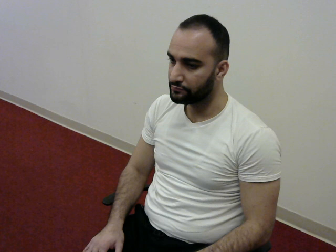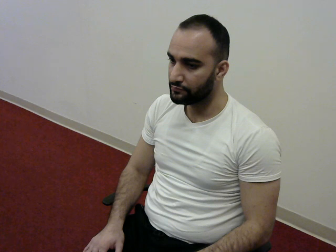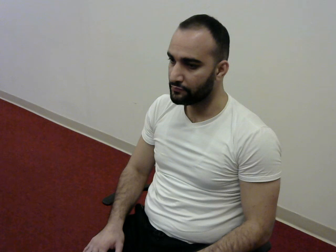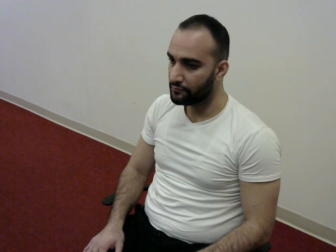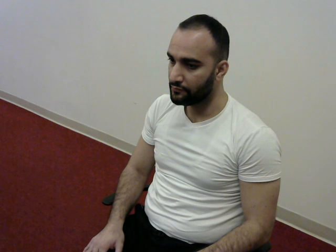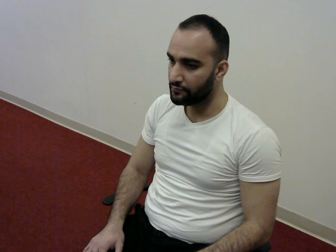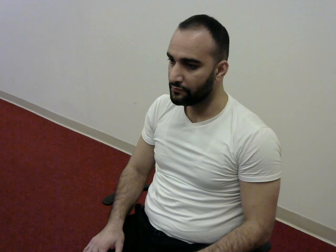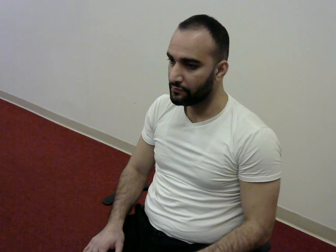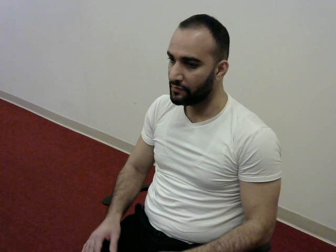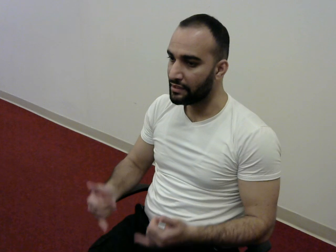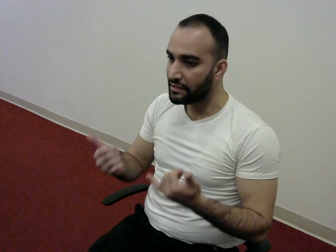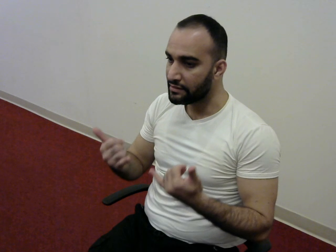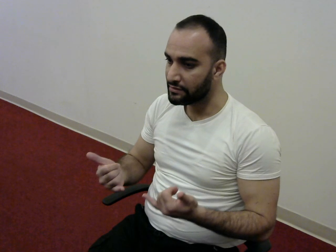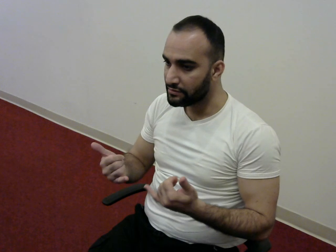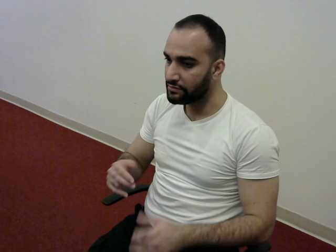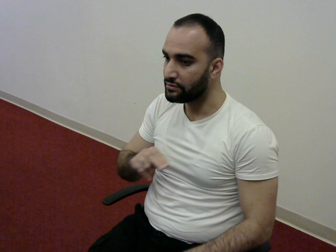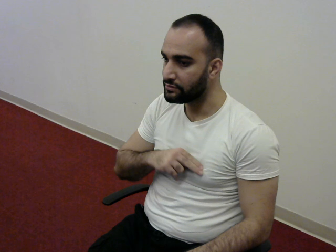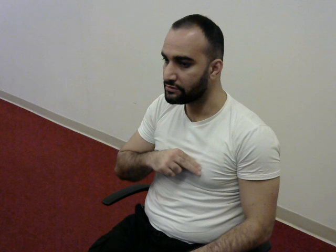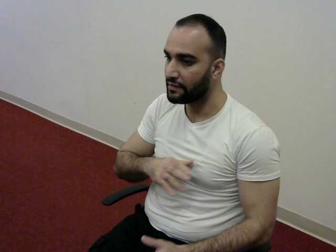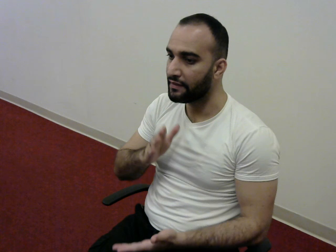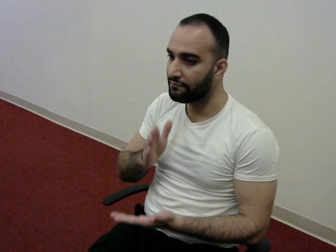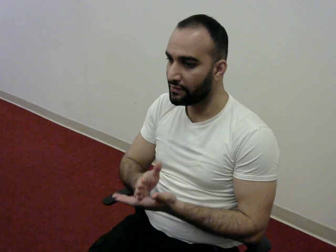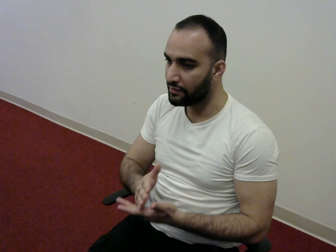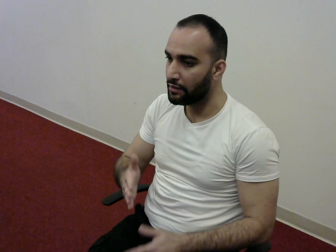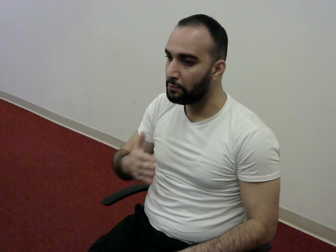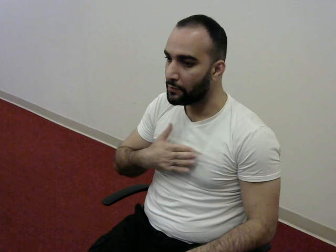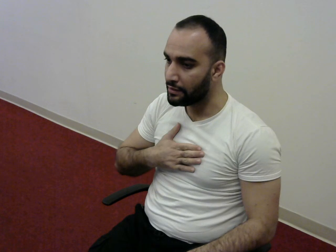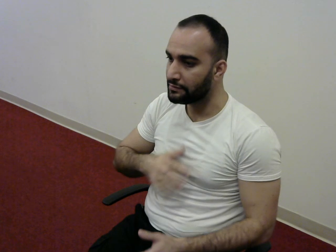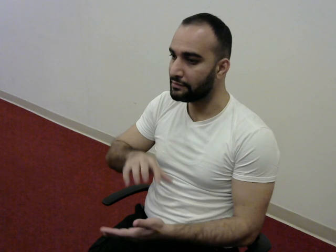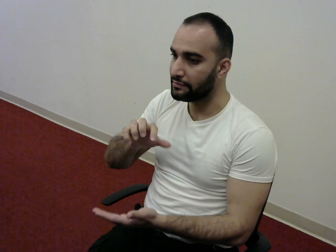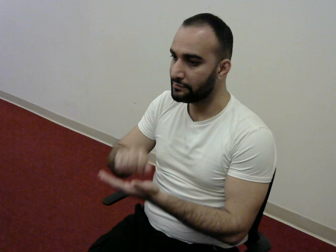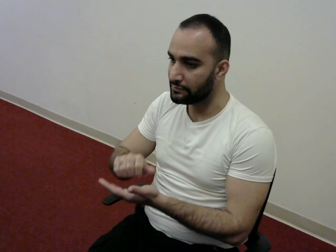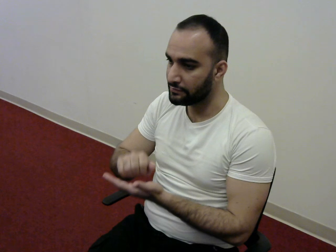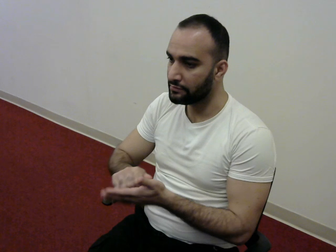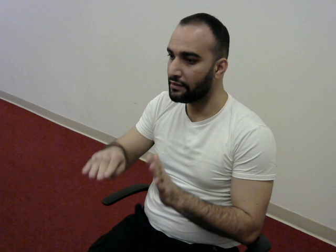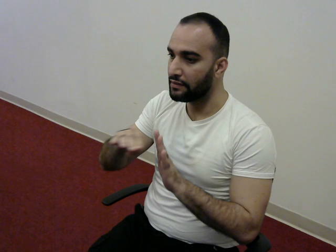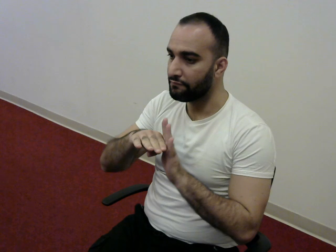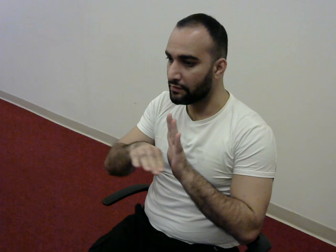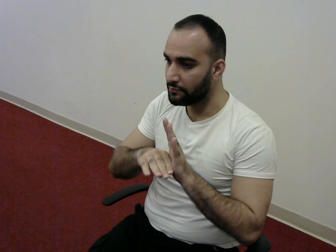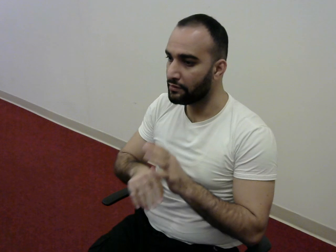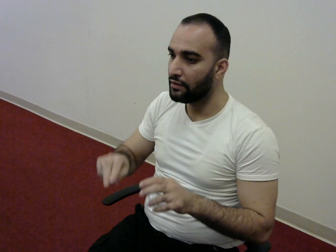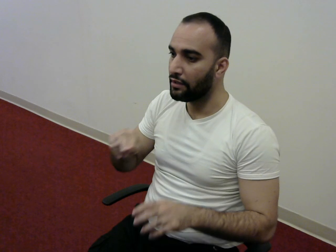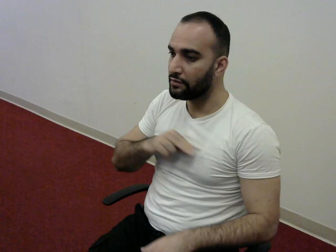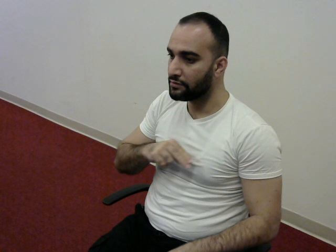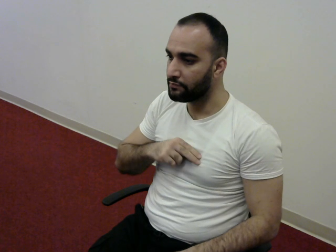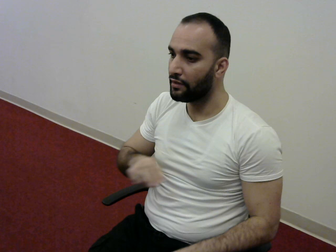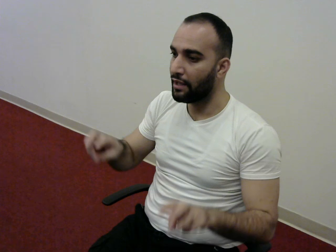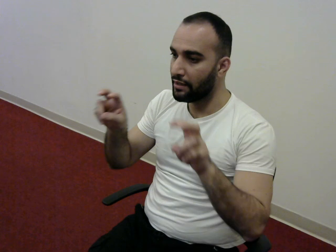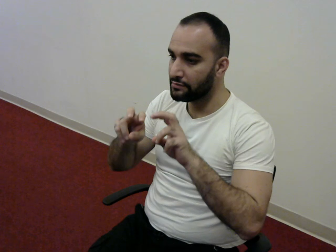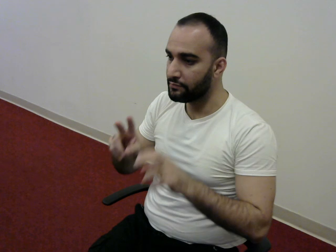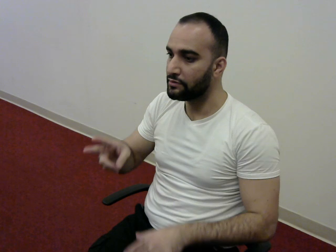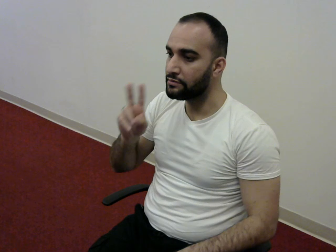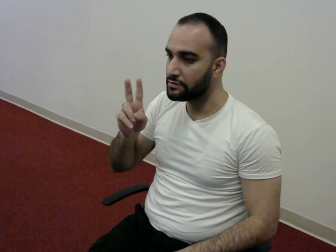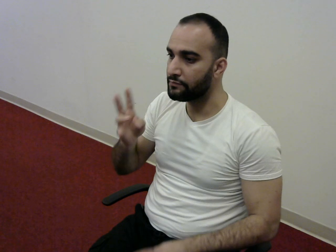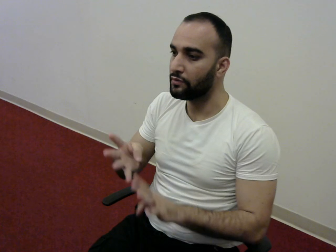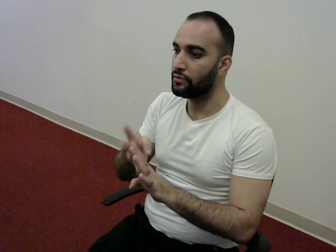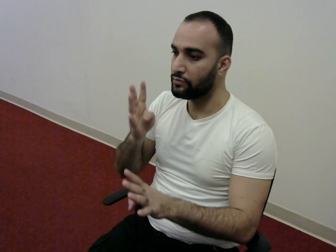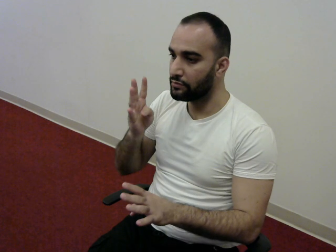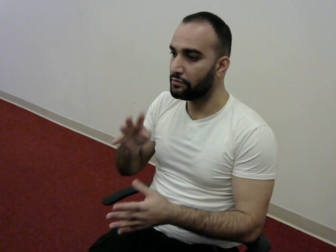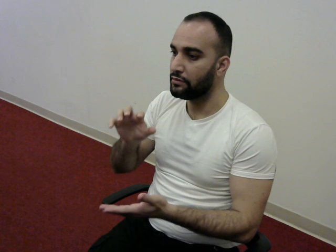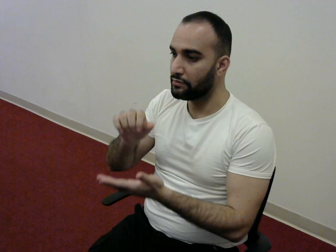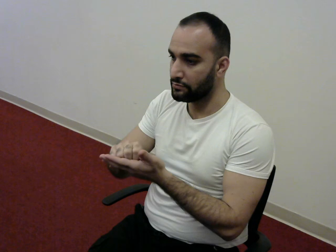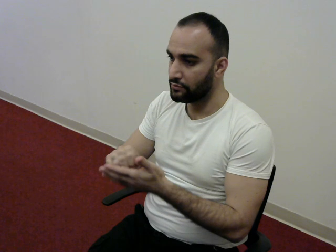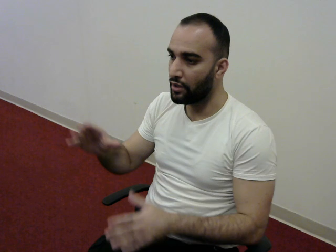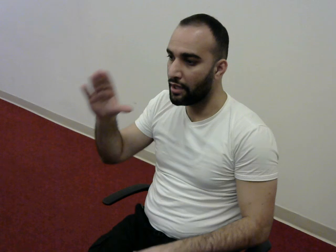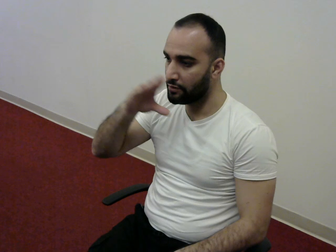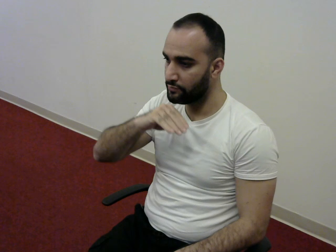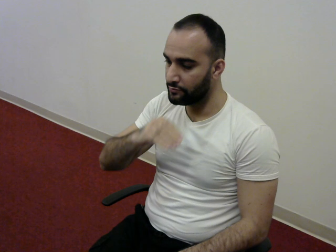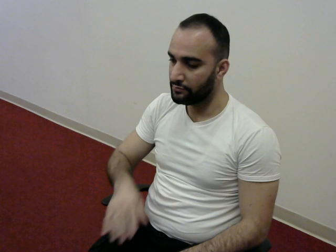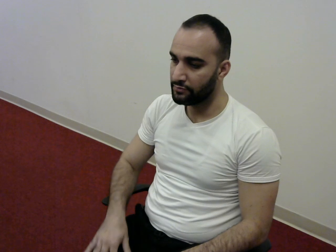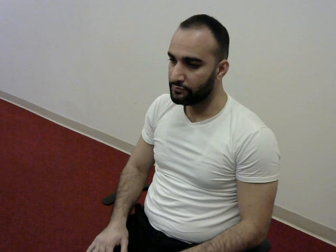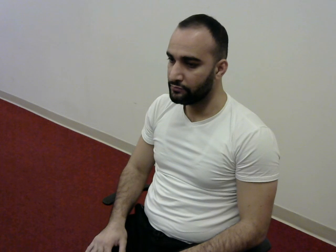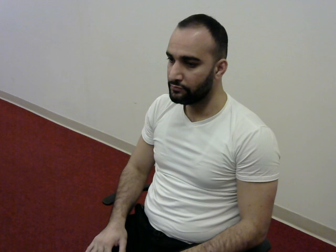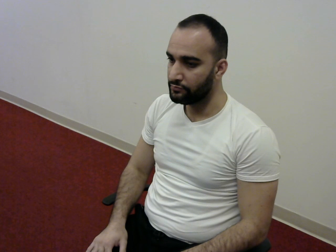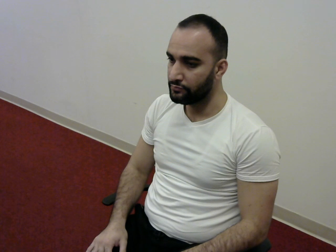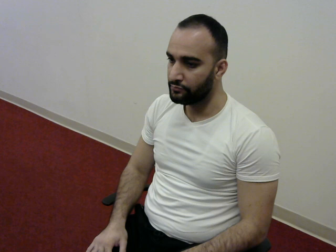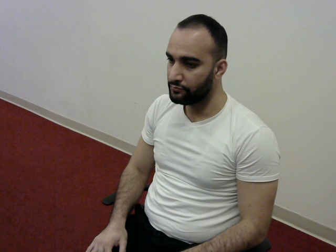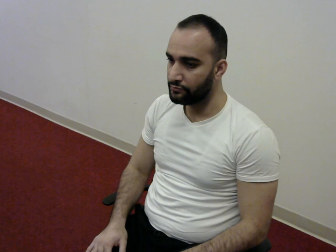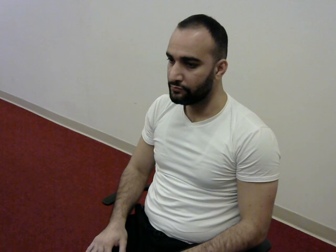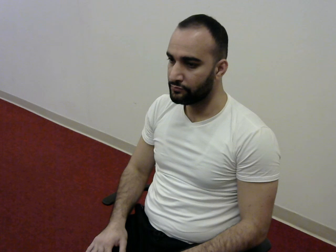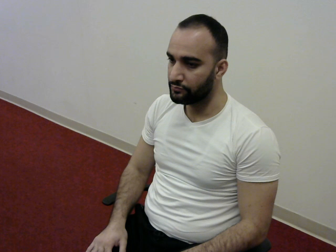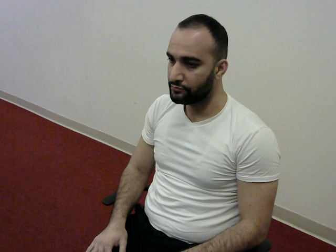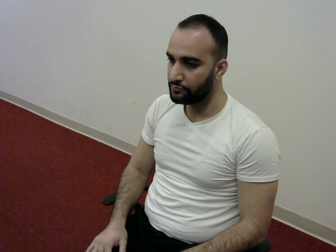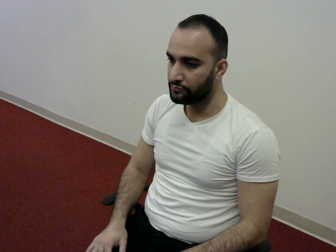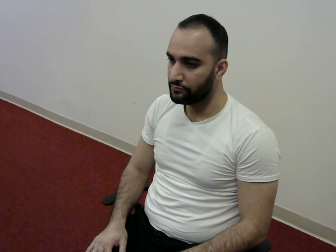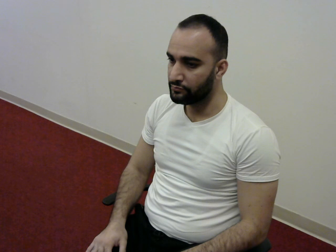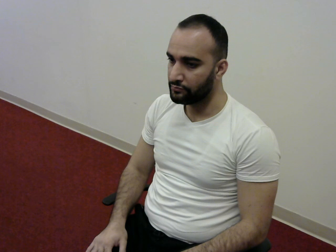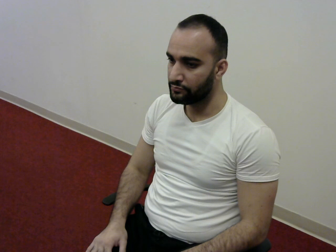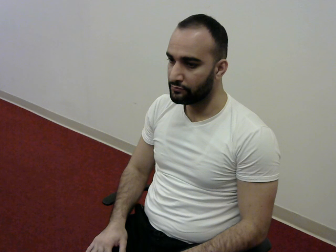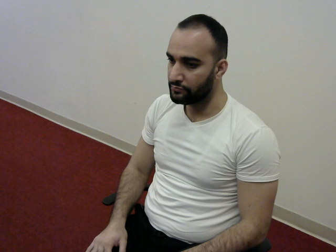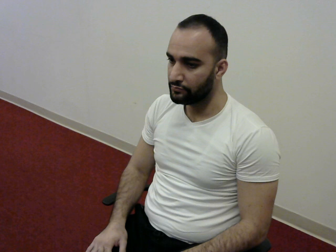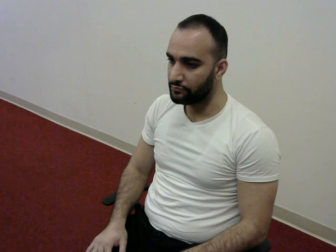İndi işim var, mən Məşğulluq sistemində iş axtaran kimi növbə tuta bilərəmmi?